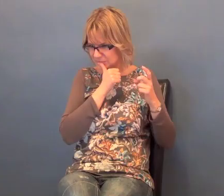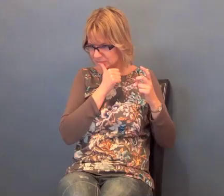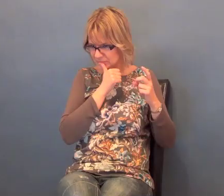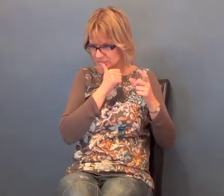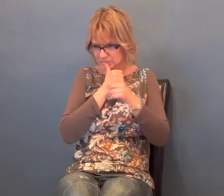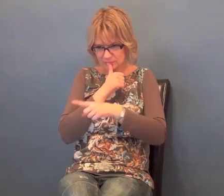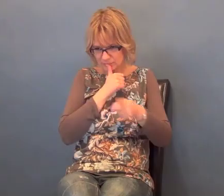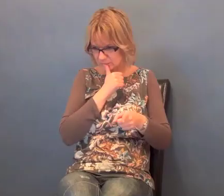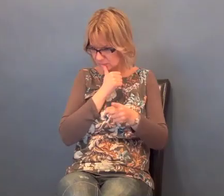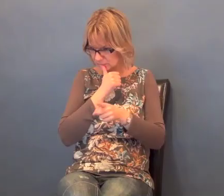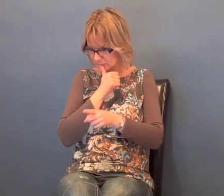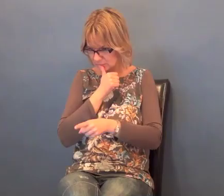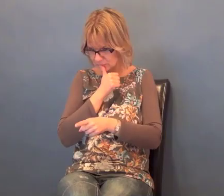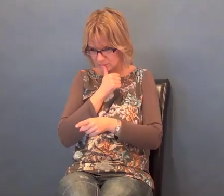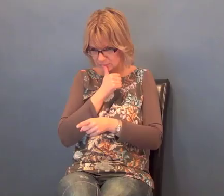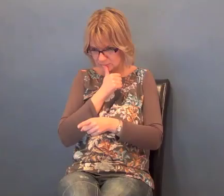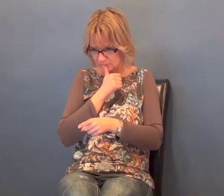To i to.